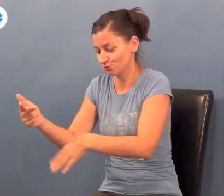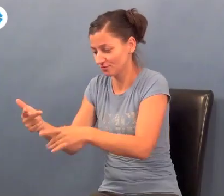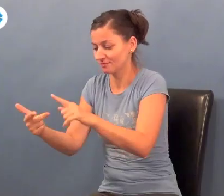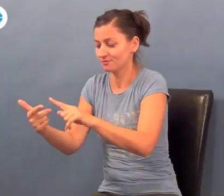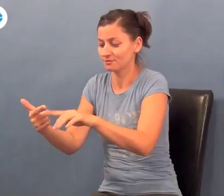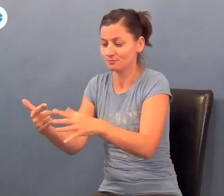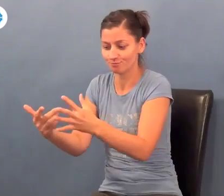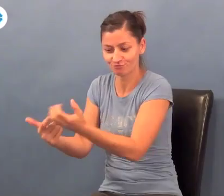Wziął ten drugi.